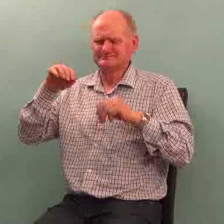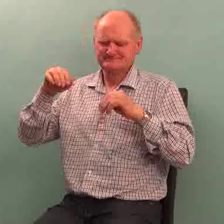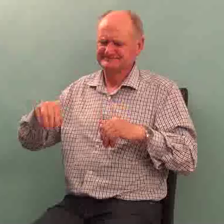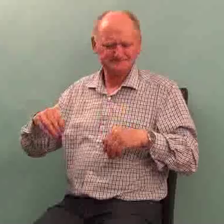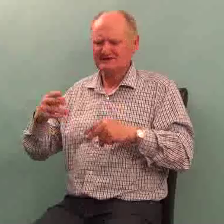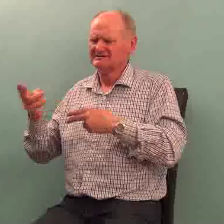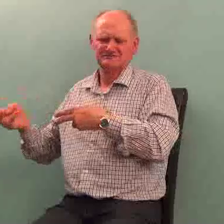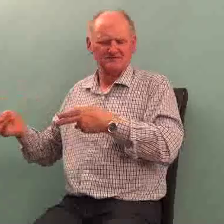Wszyscy wracają.